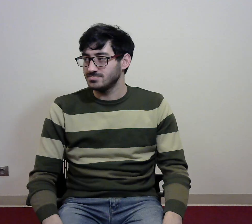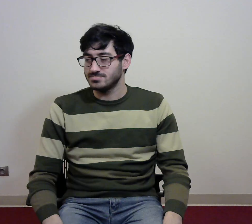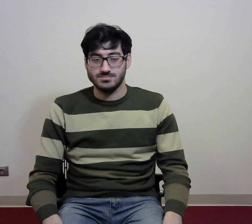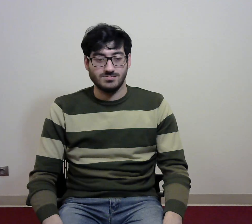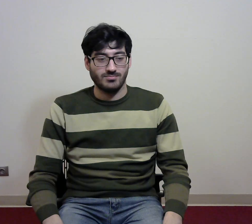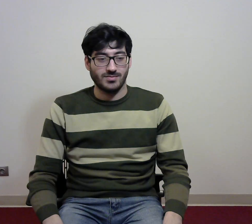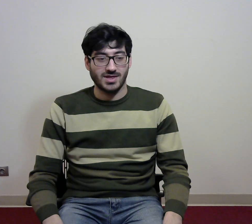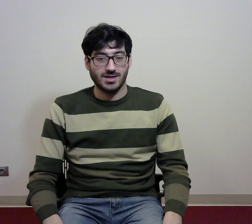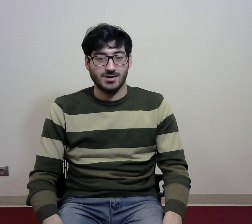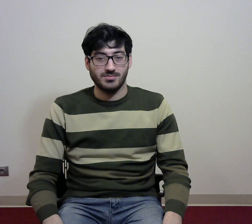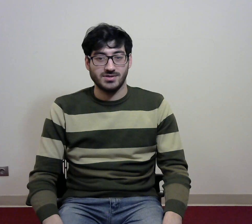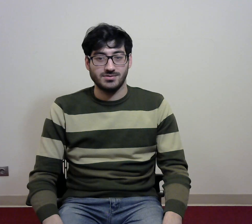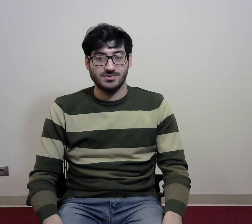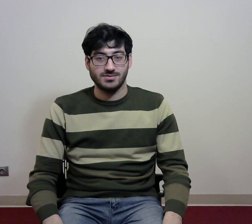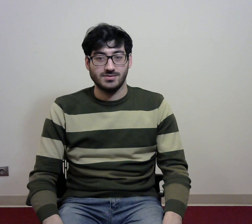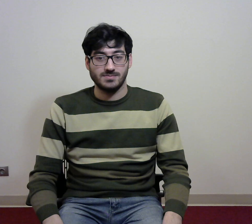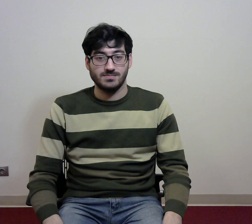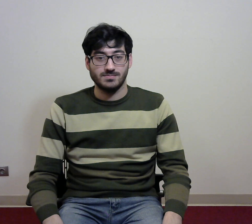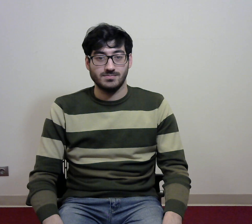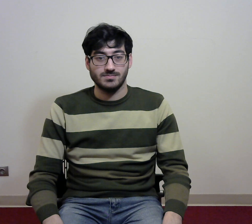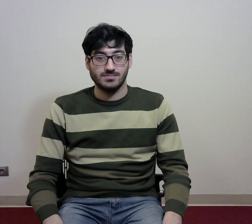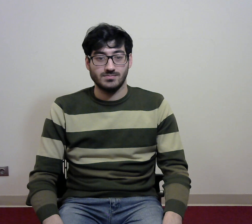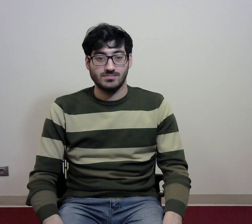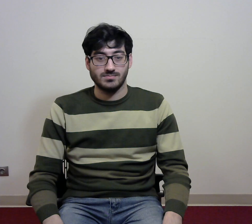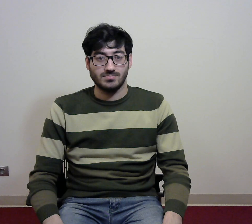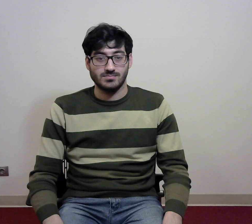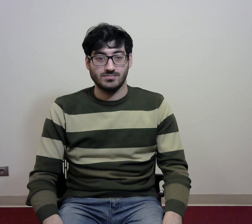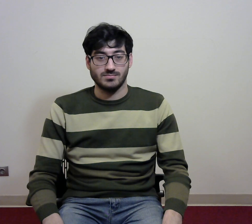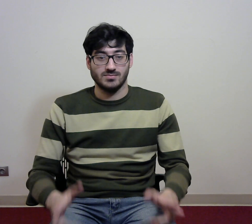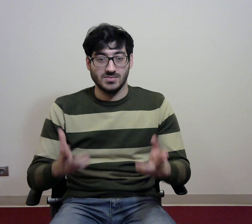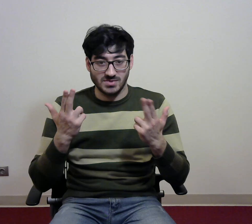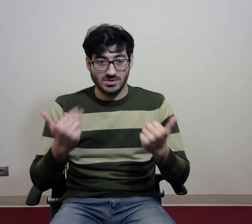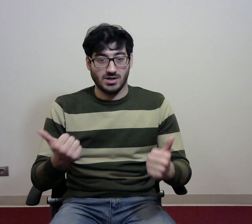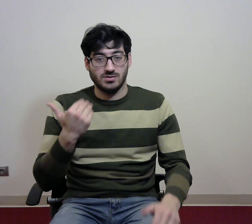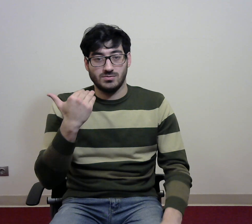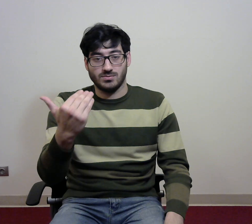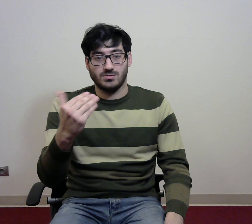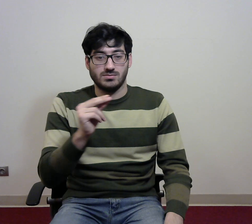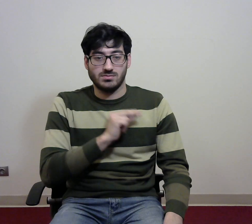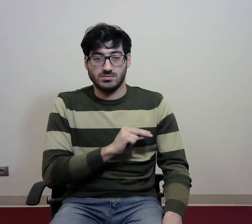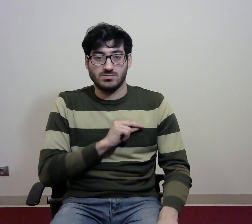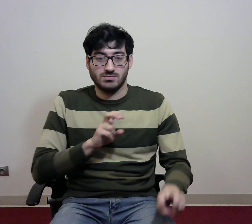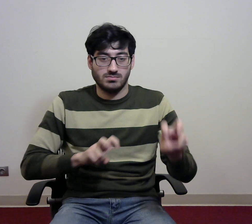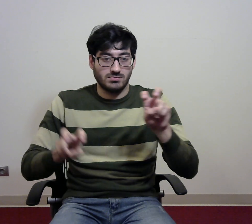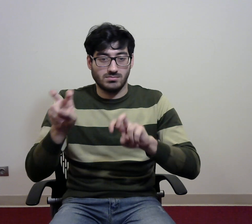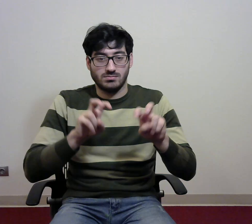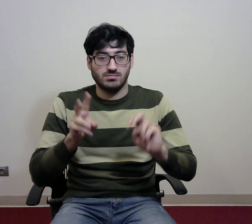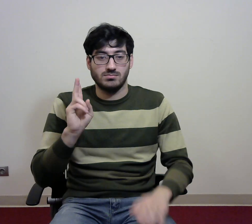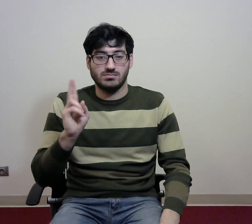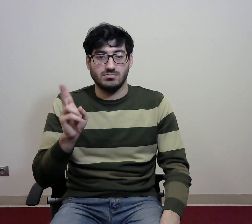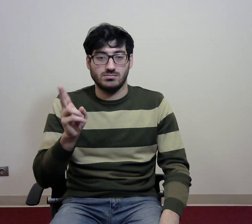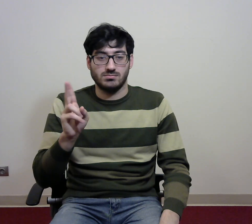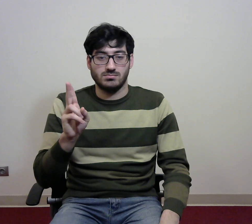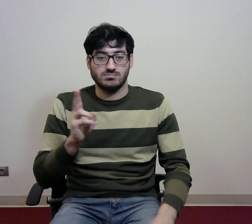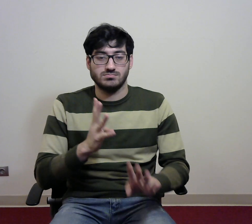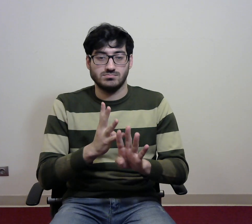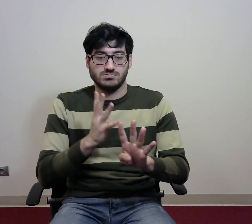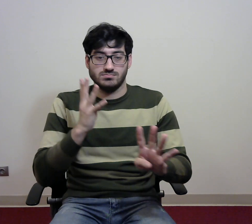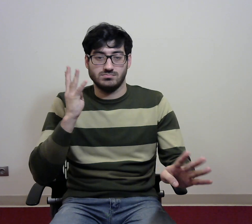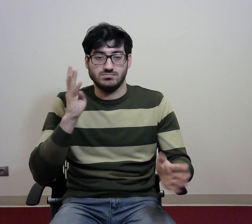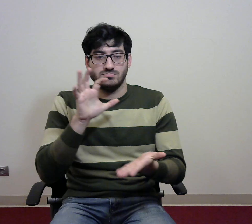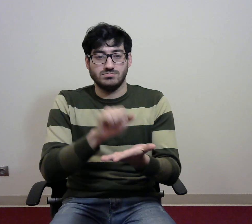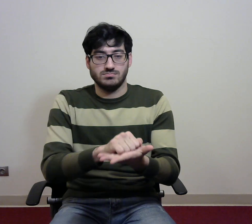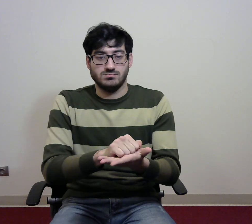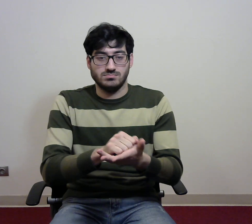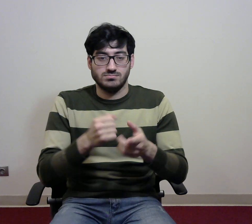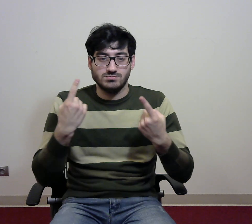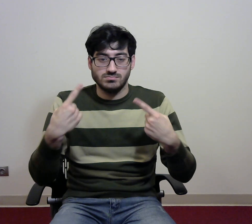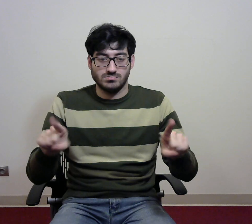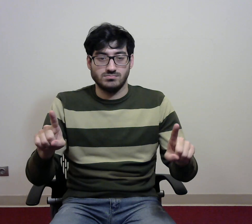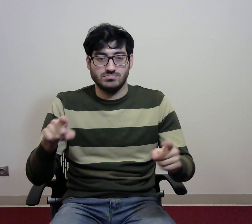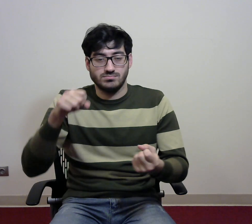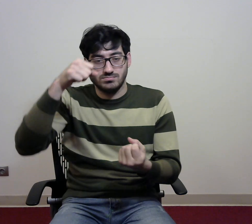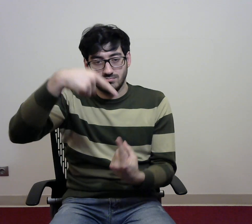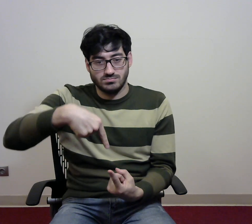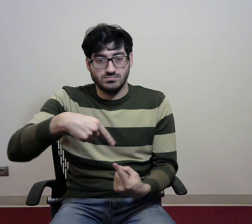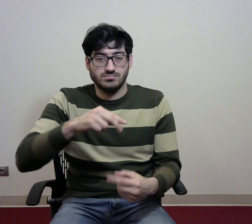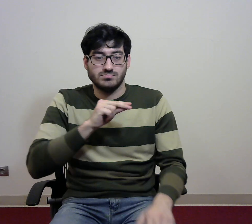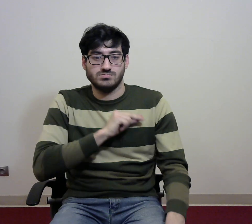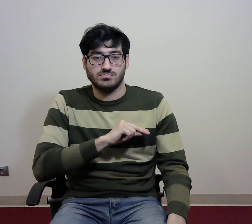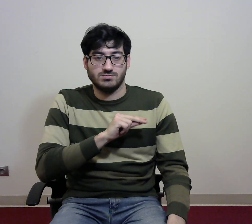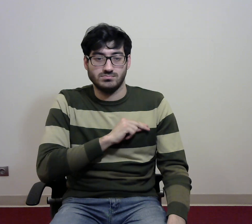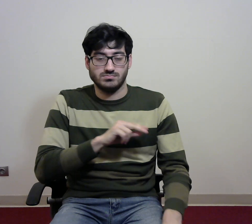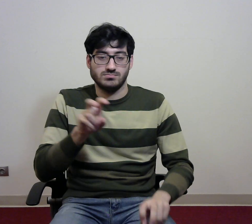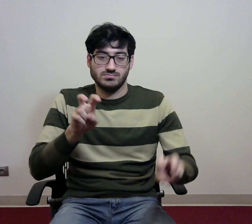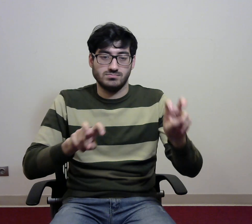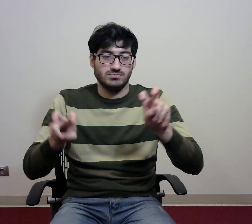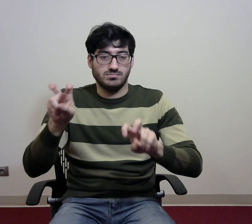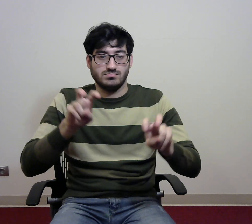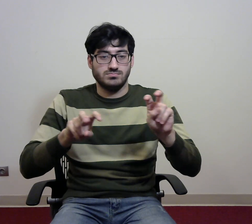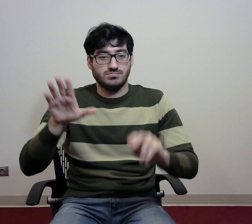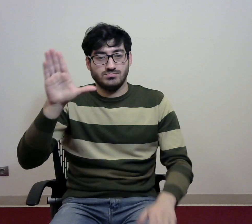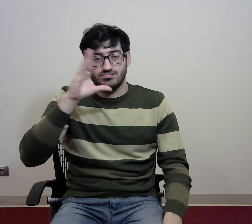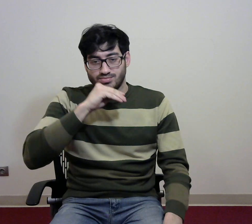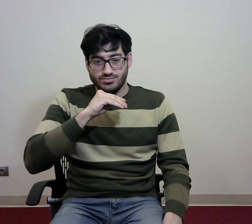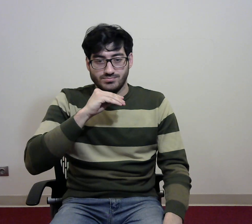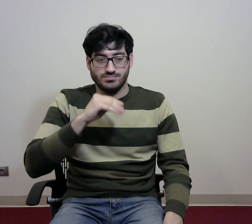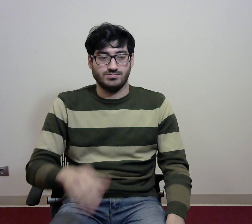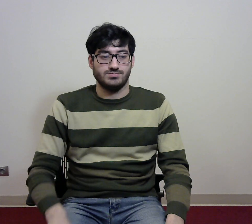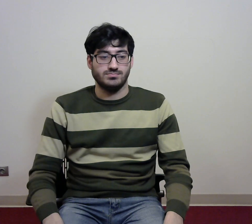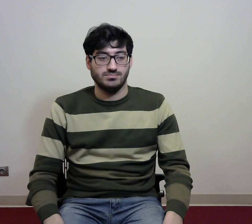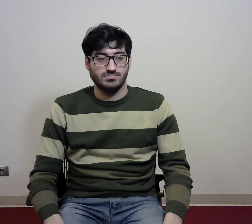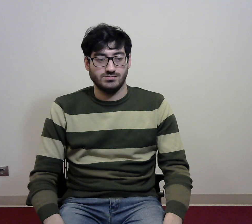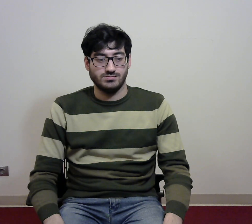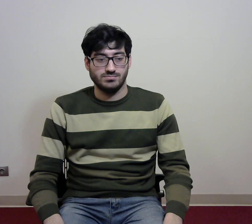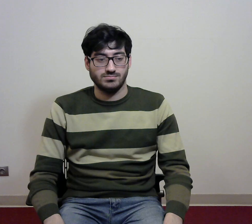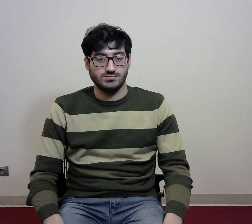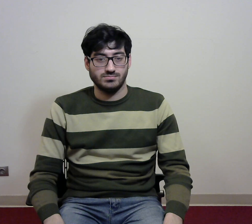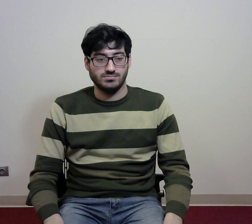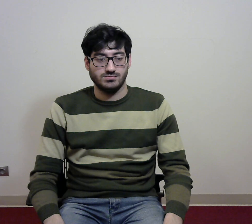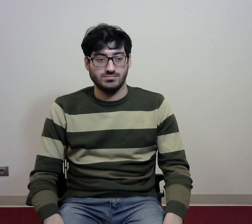Bəli, siz İş axtaran şəxs kimi növbə tutub başqa uyğun işlər axtara bilərsiniz